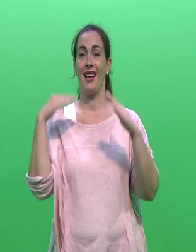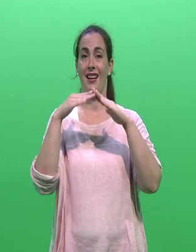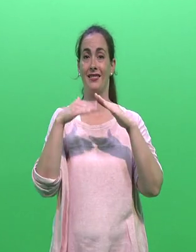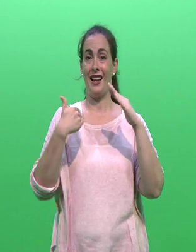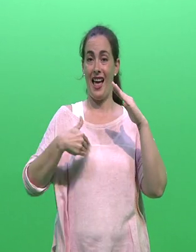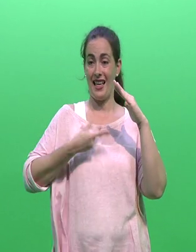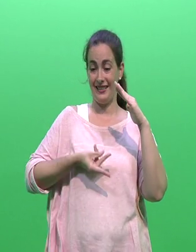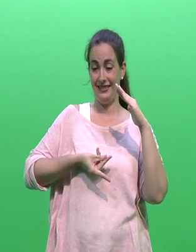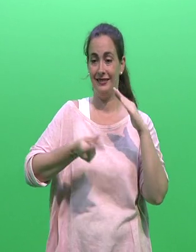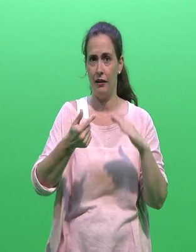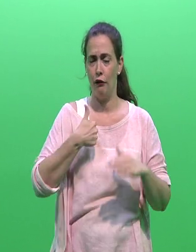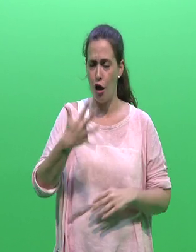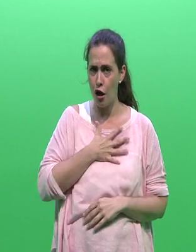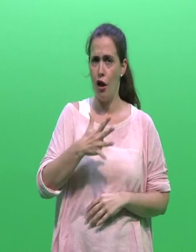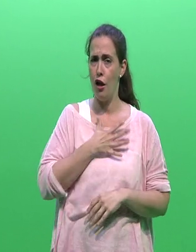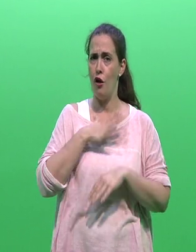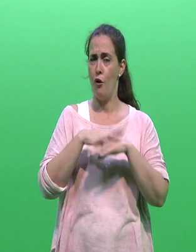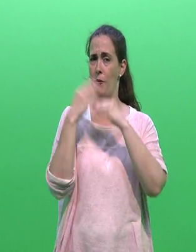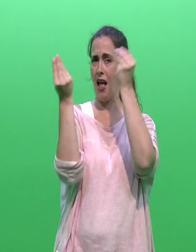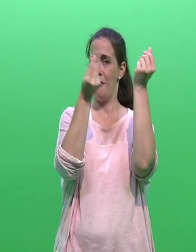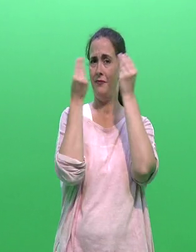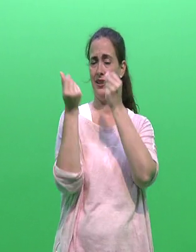Quan surto de casa tinc molta tos, per culpa de l'ambient.